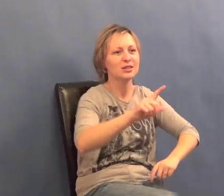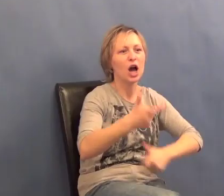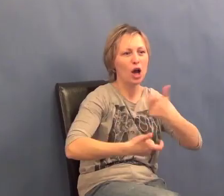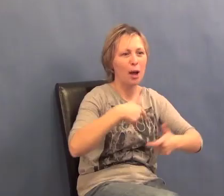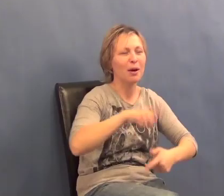Co tu robisz?!